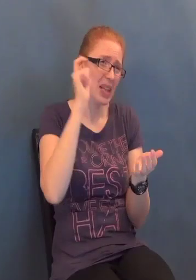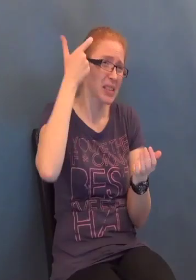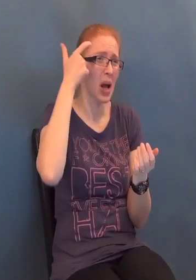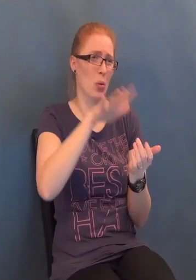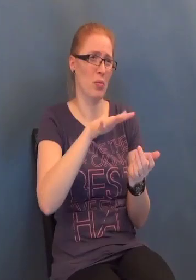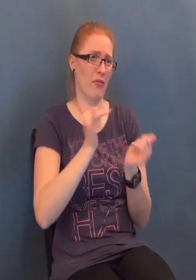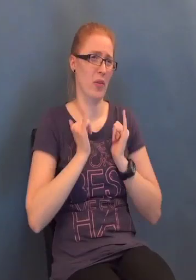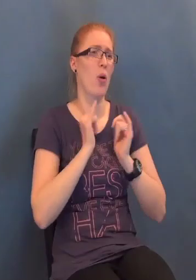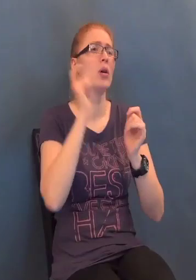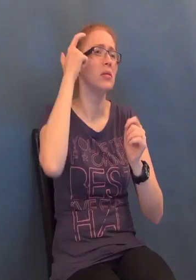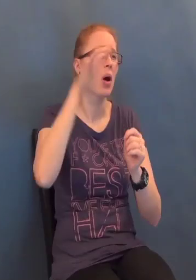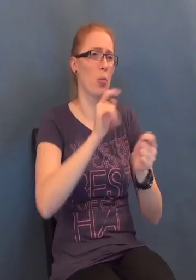Gdzieś w centrum, tak jest wygodniej.